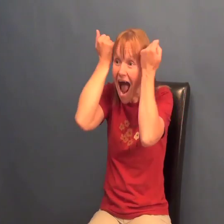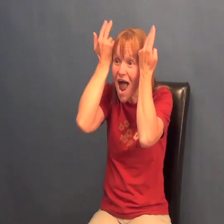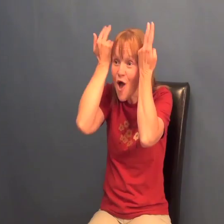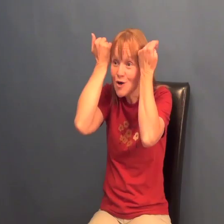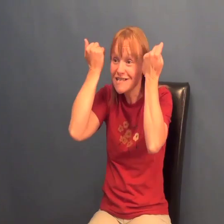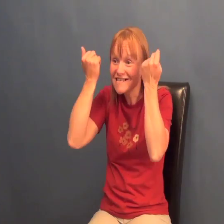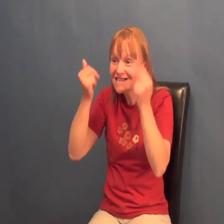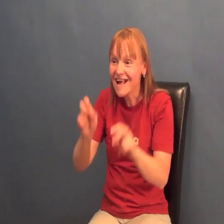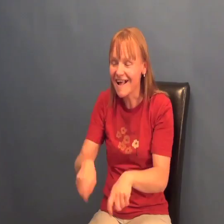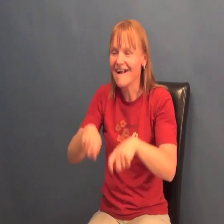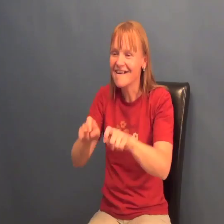Zając.